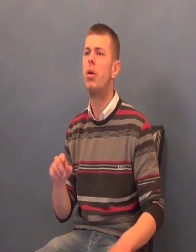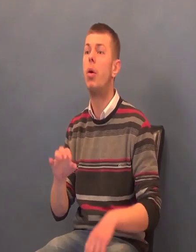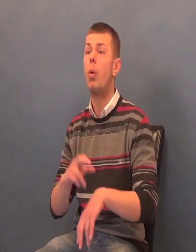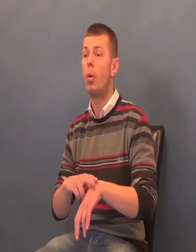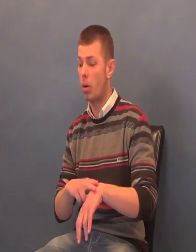O której?